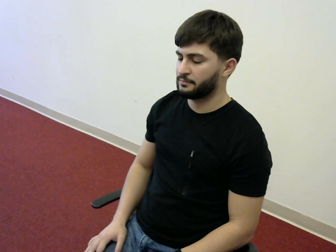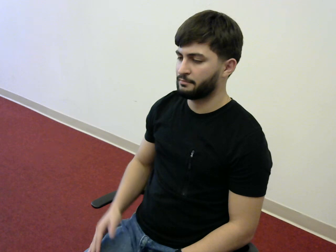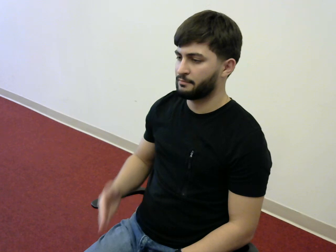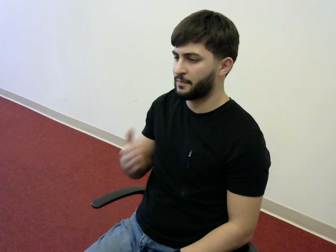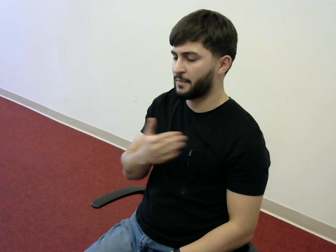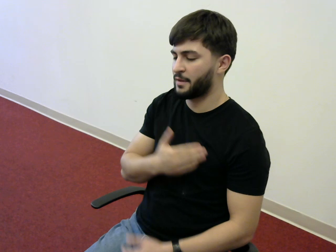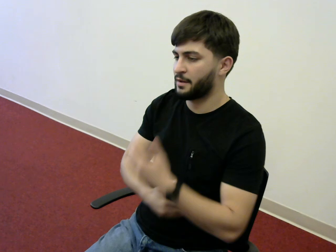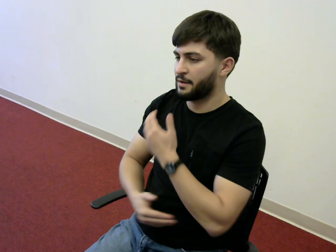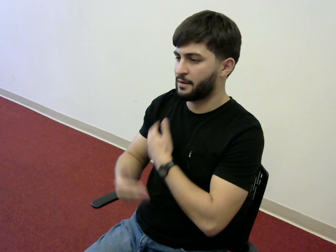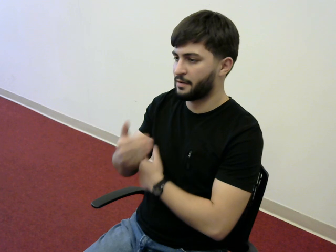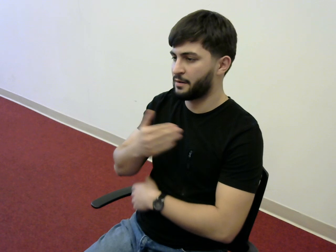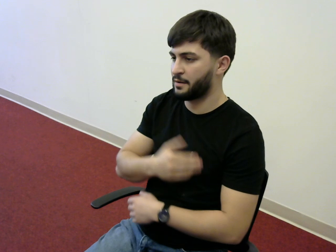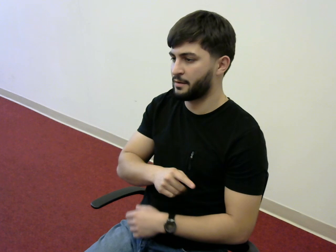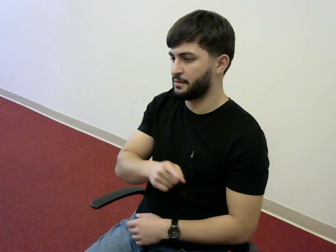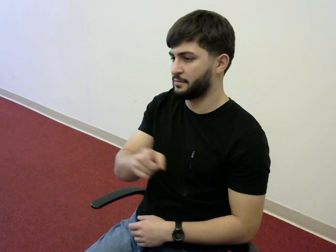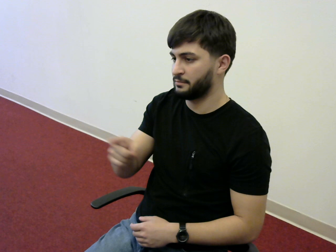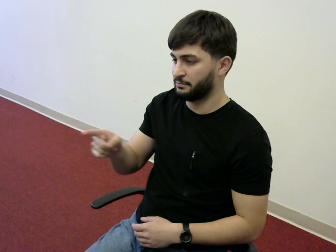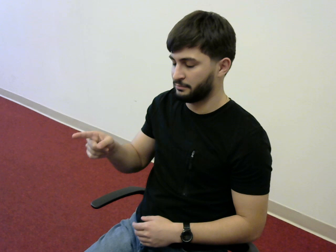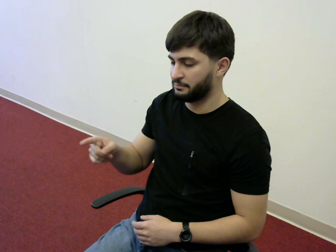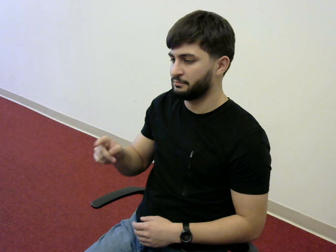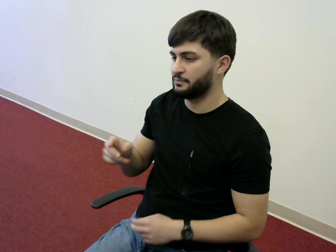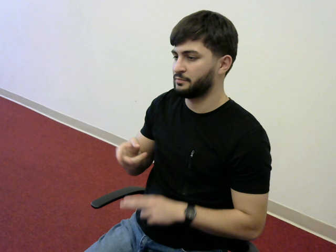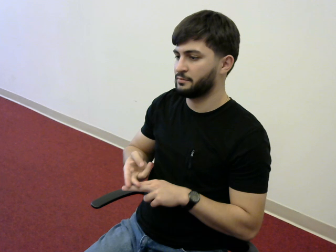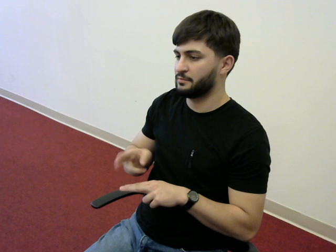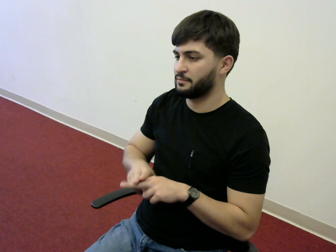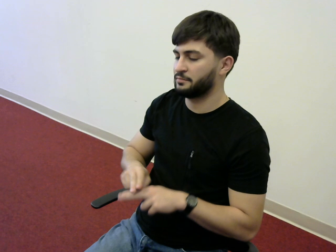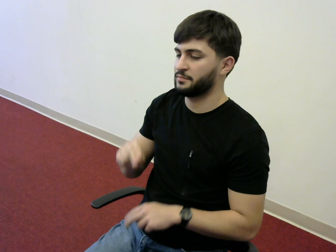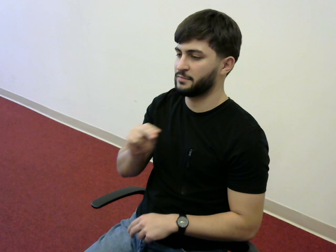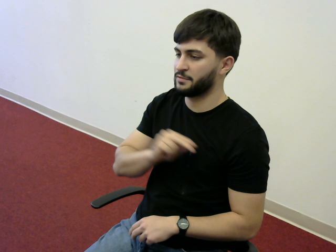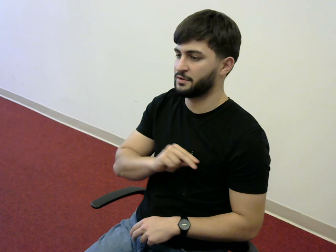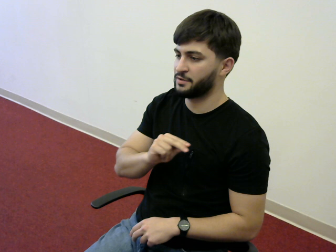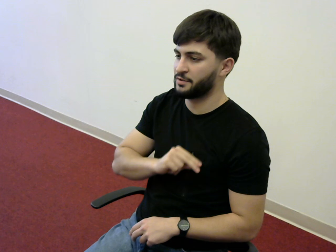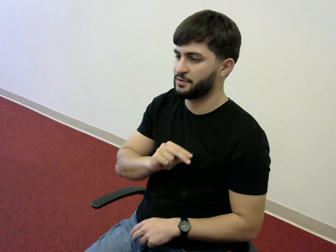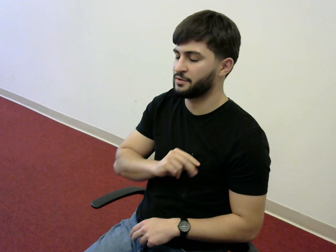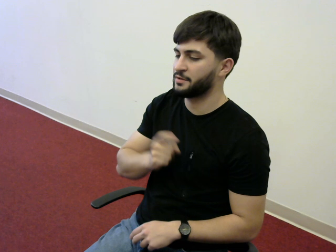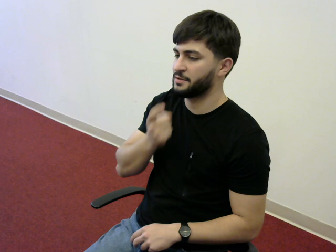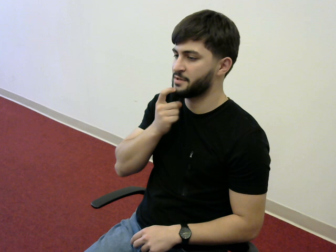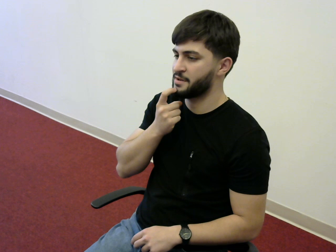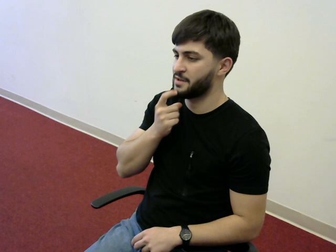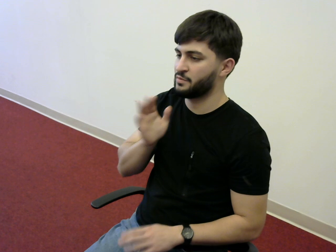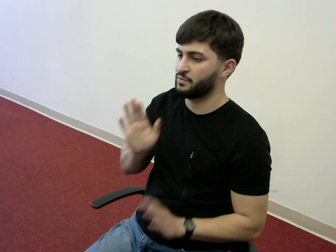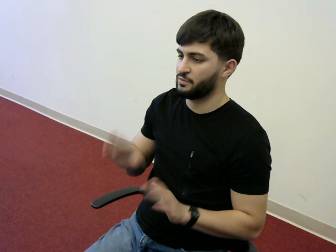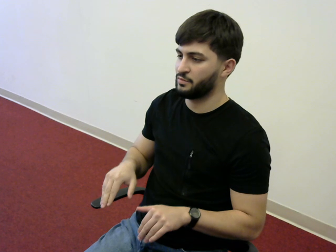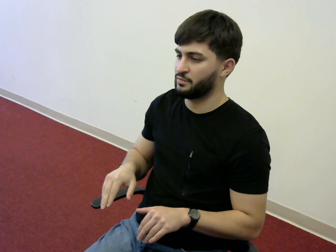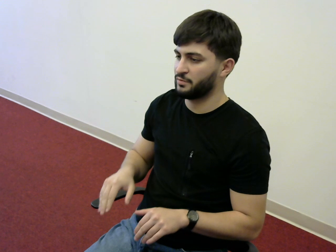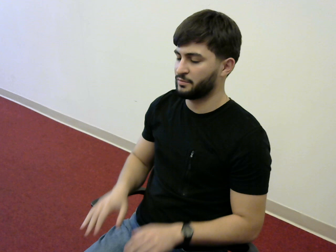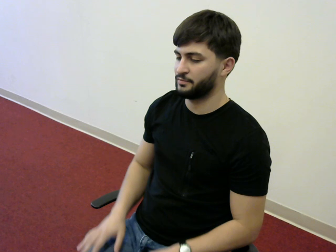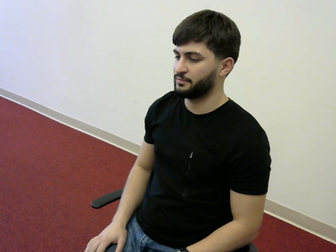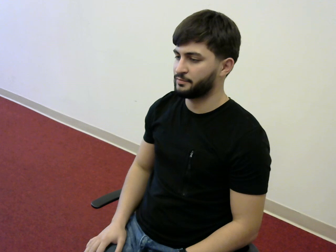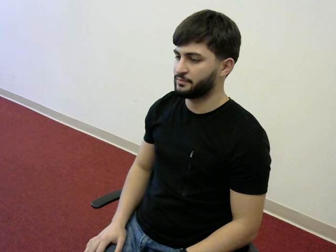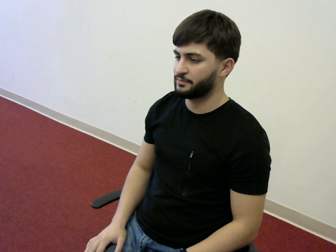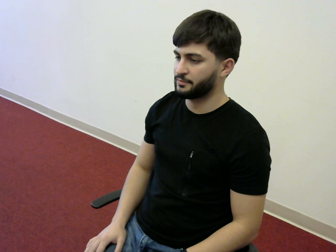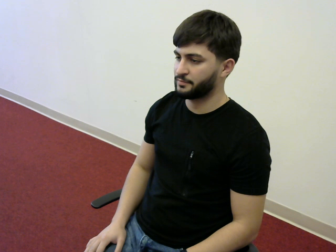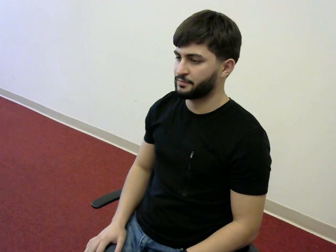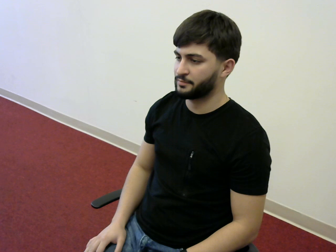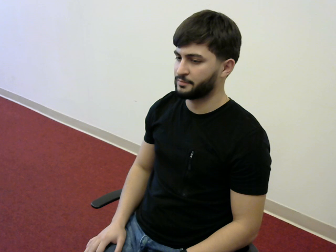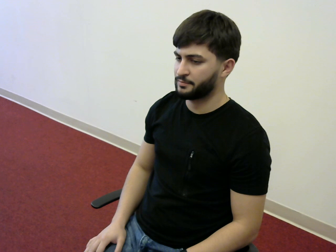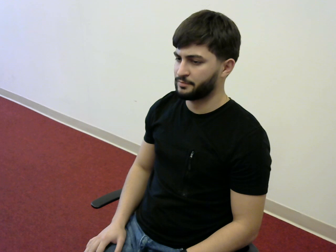Əlilliyi olanlar üçün iş çətin olur